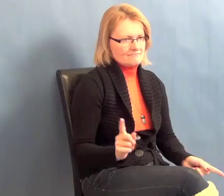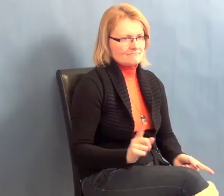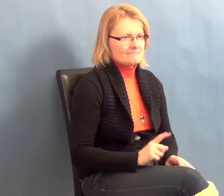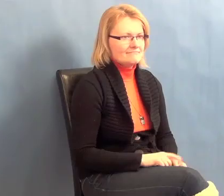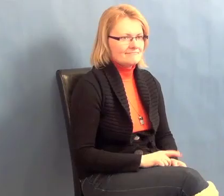Nie wolno.